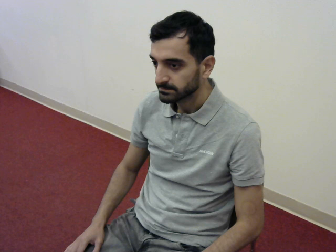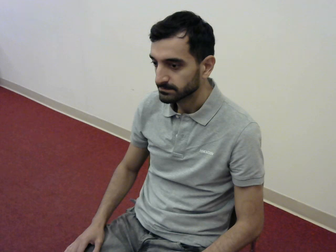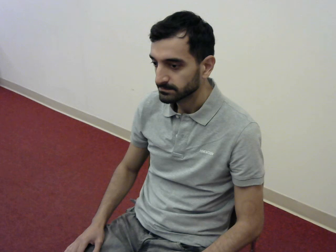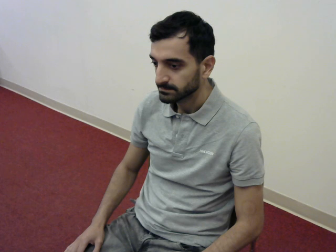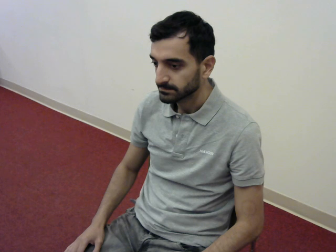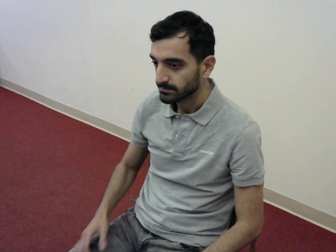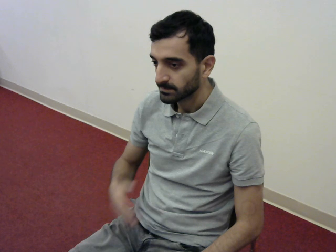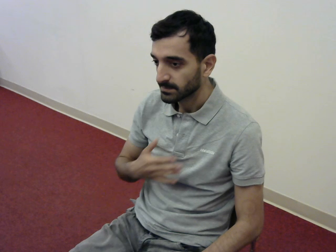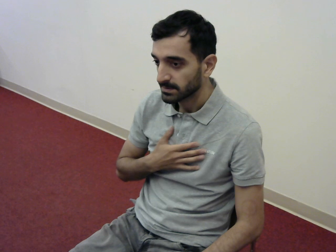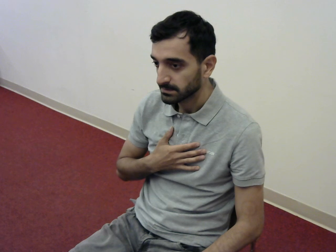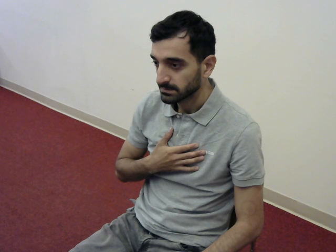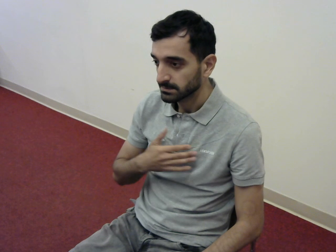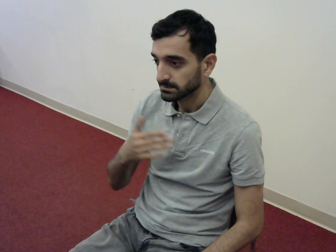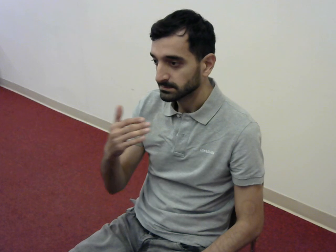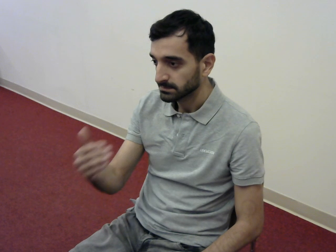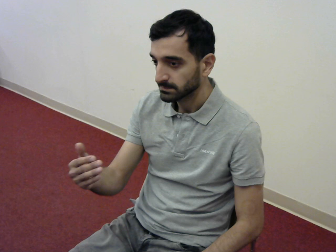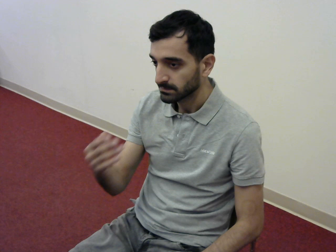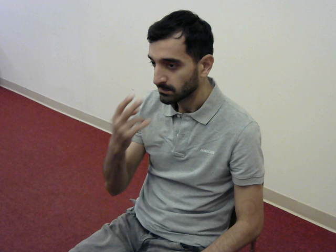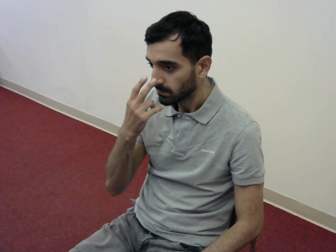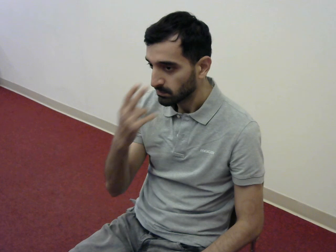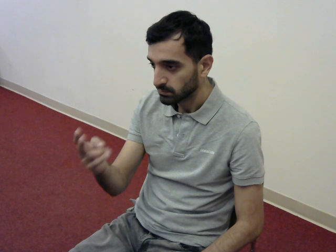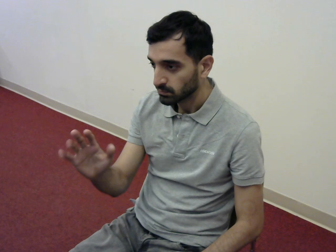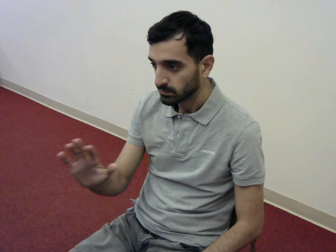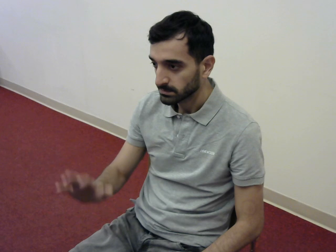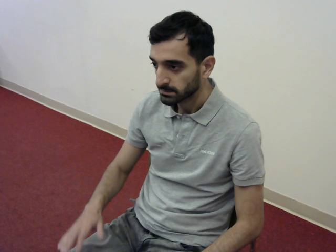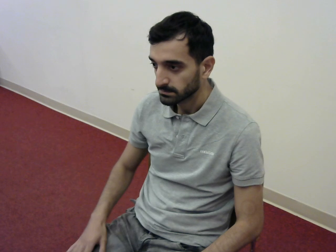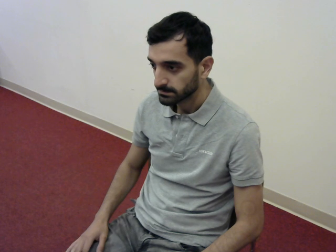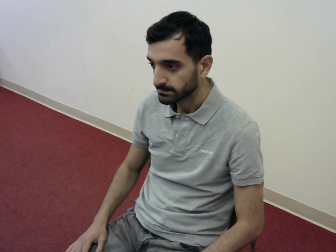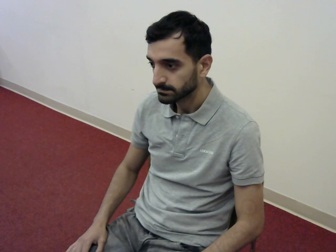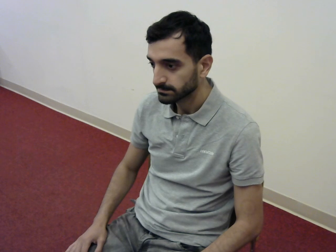Mən sizi görmürəm